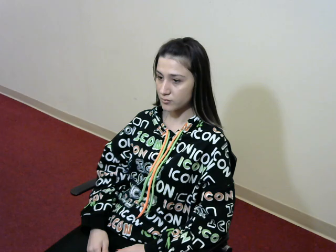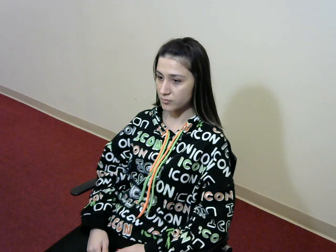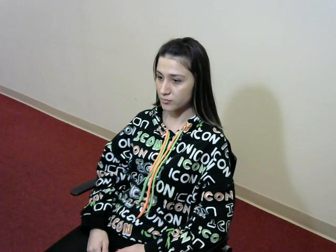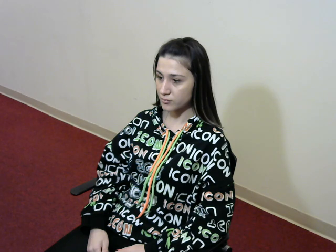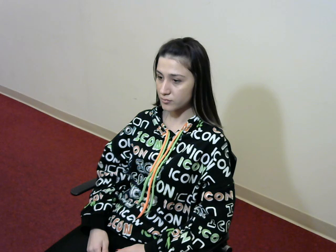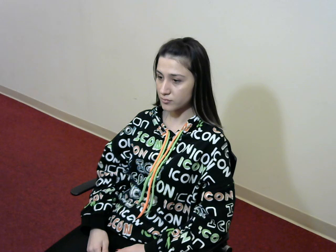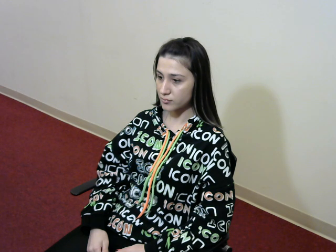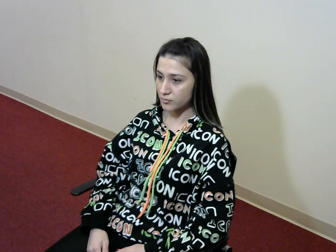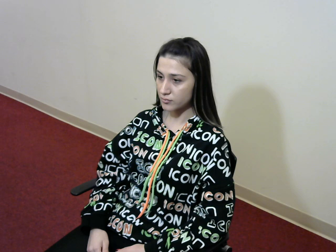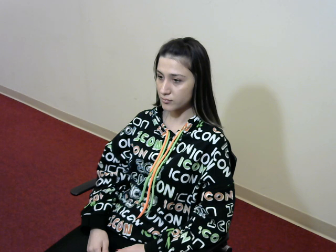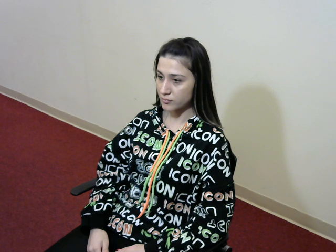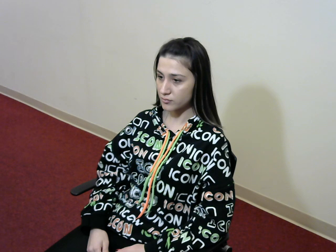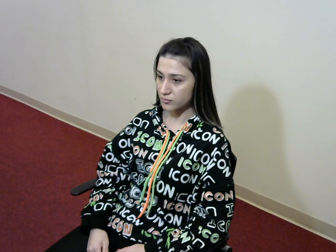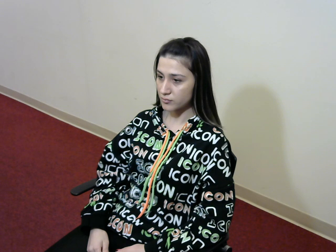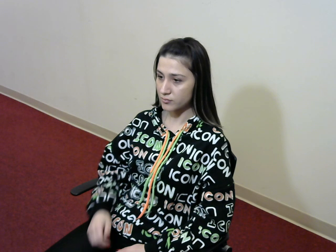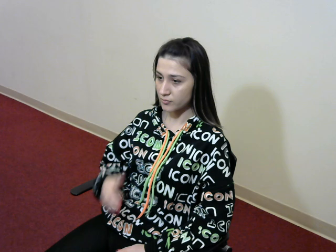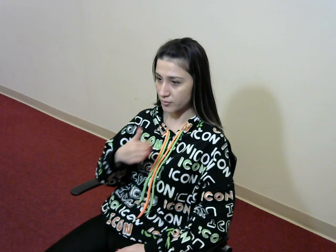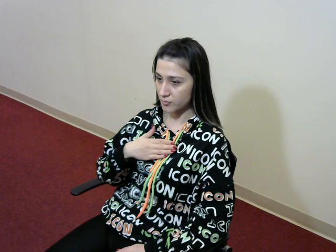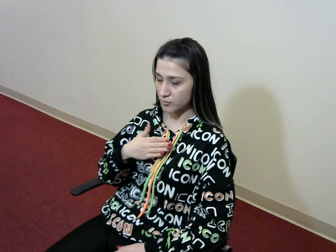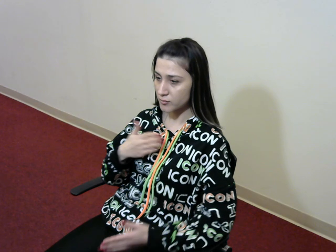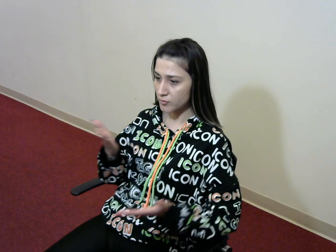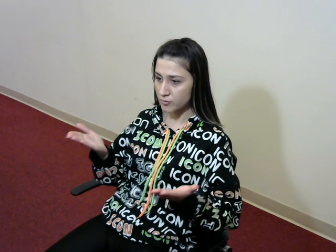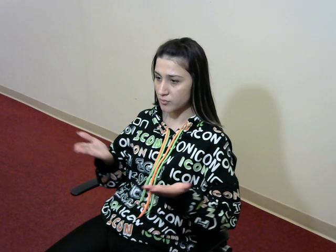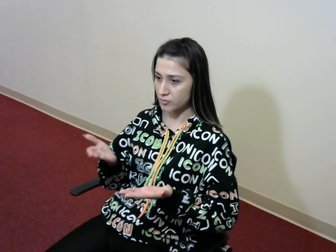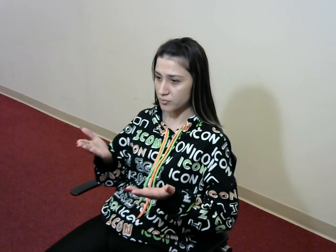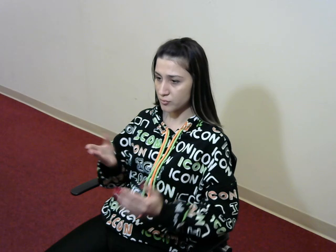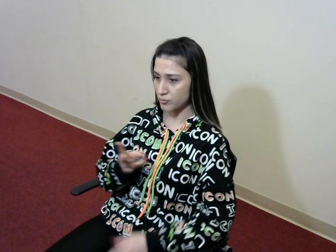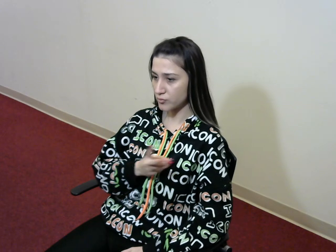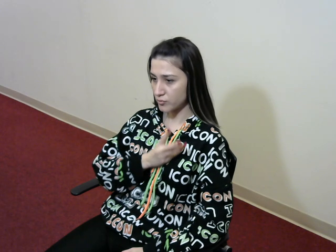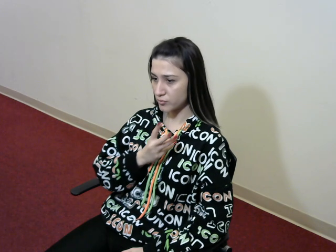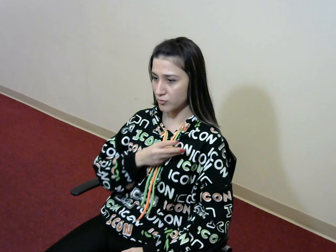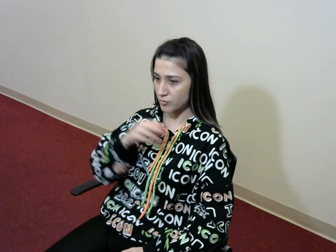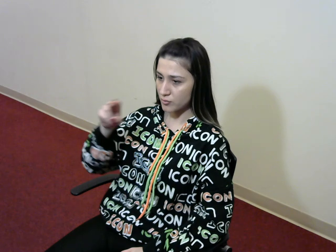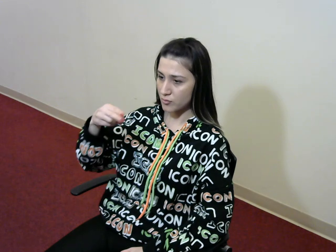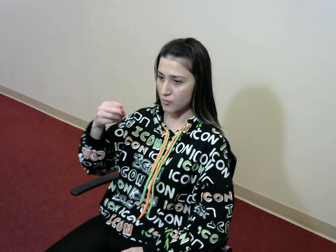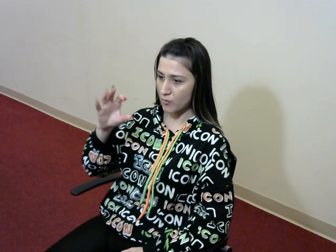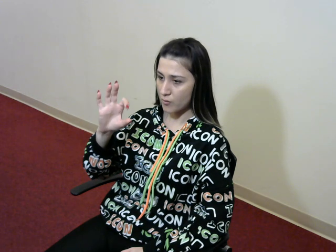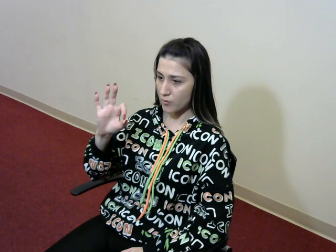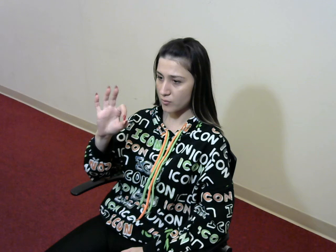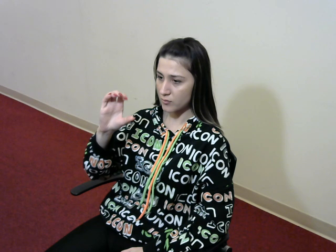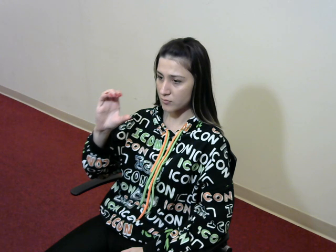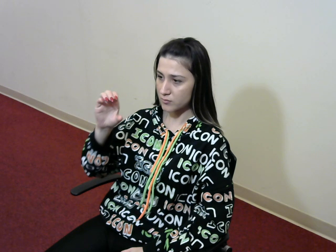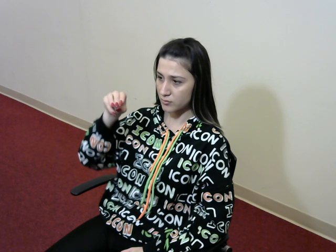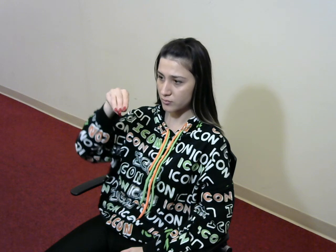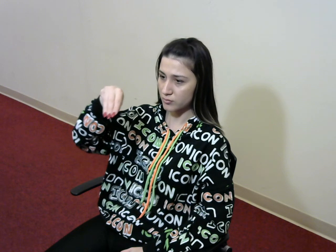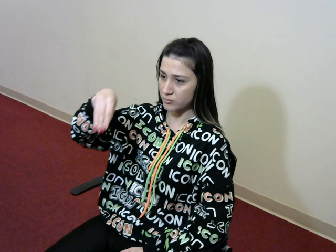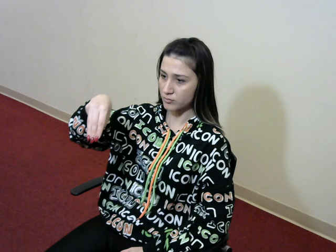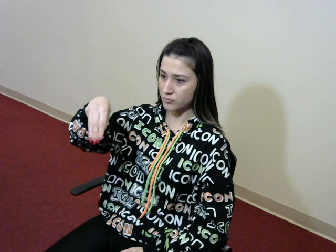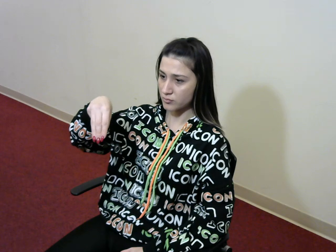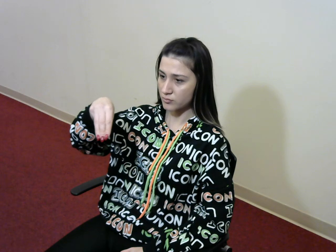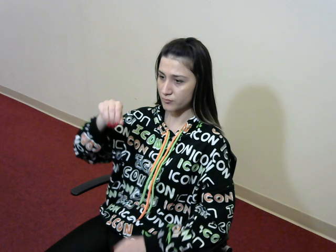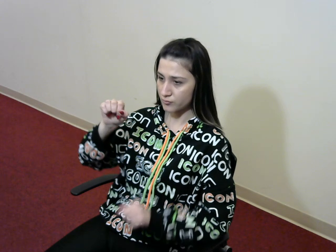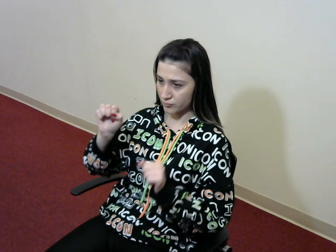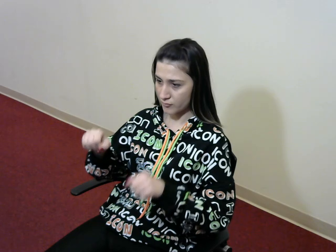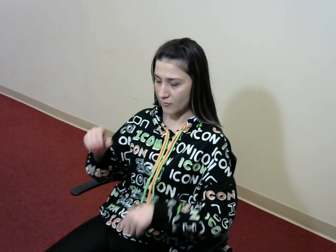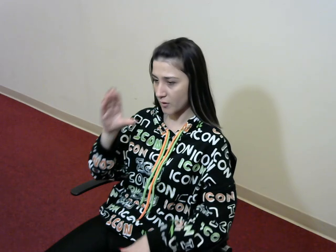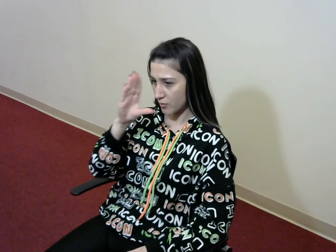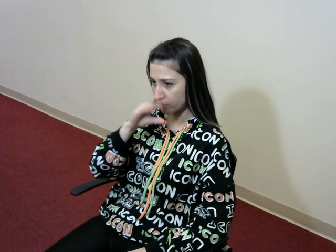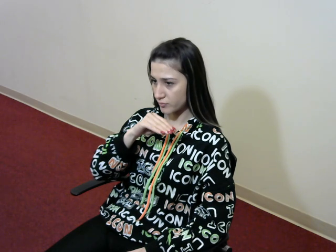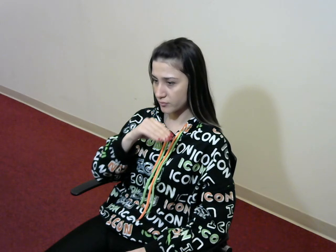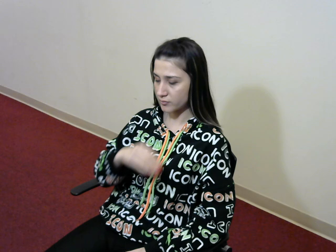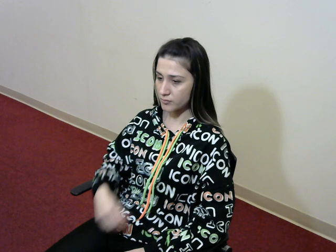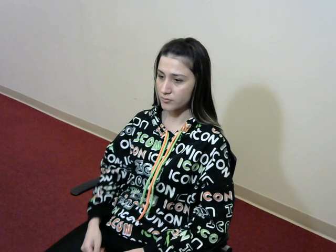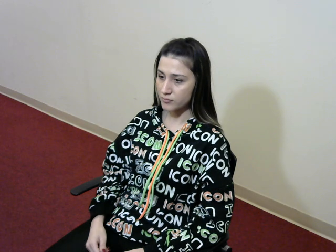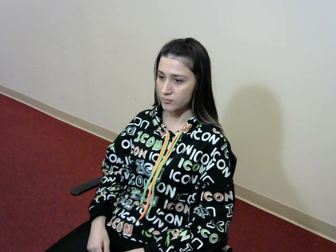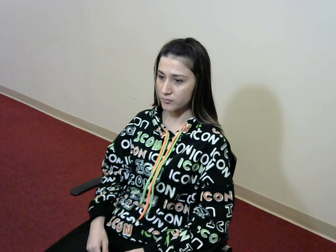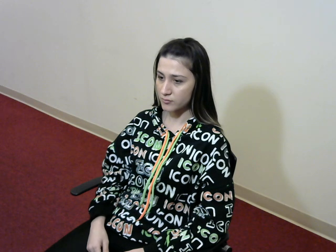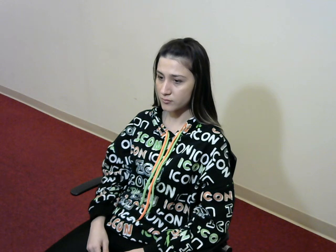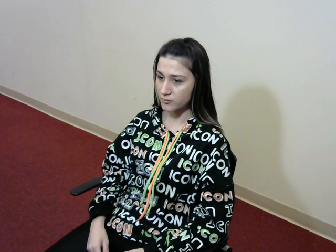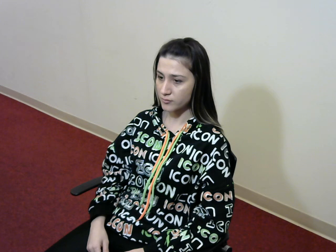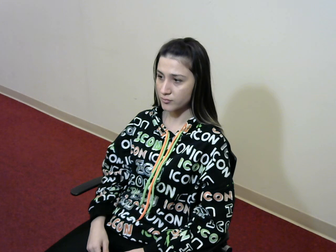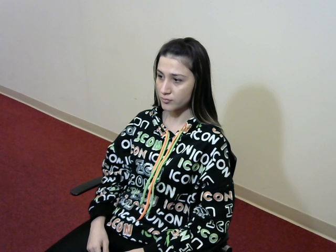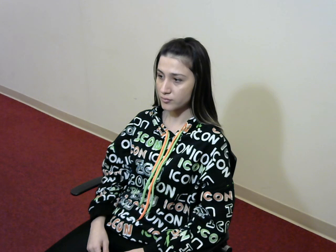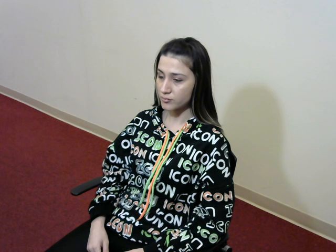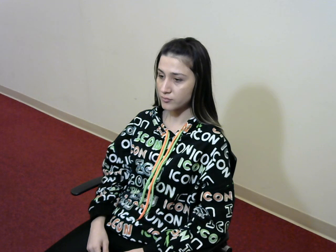Mən necə könüllü DOST ola bilərəm?